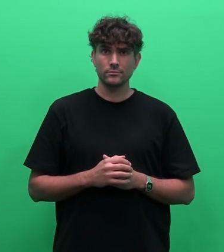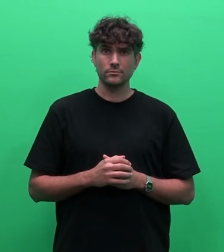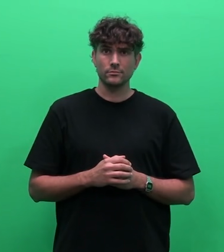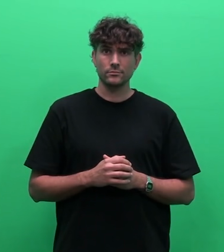Sí!